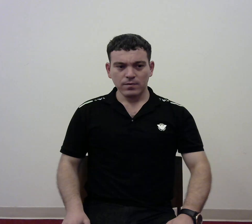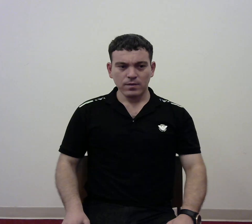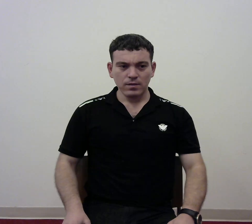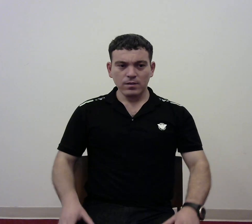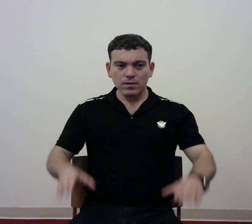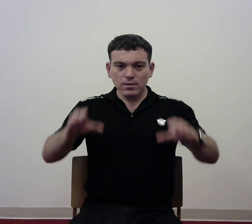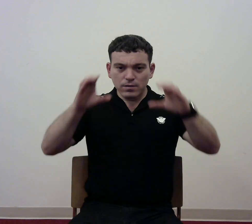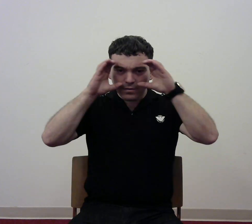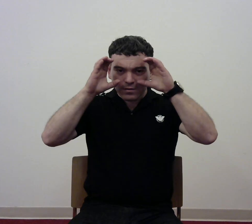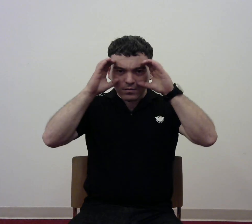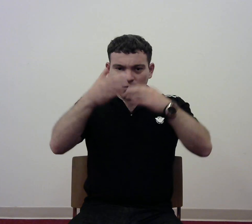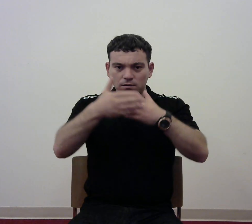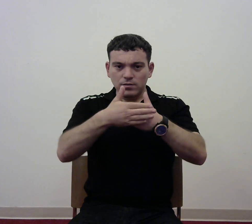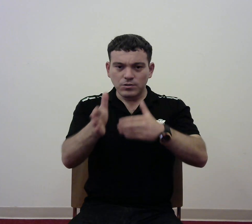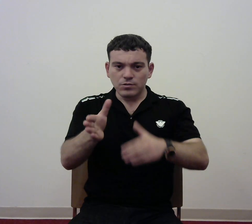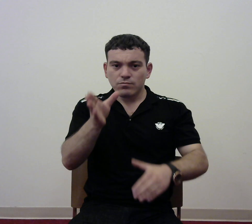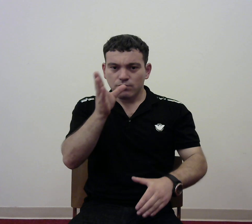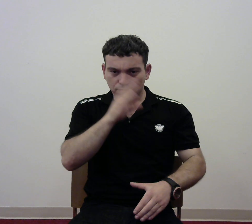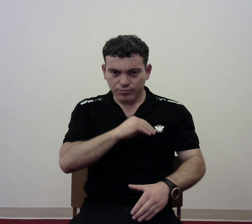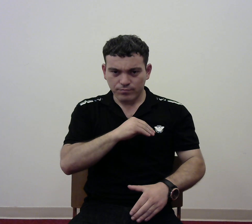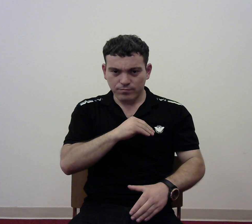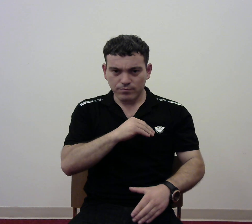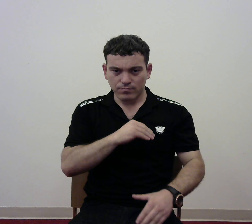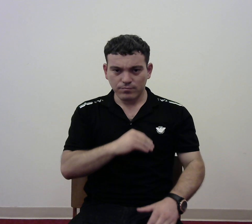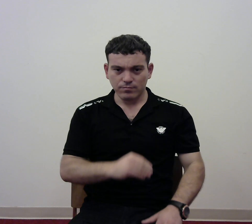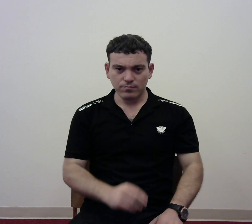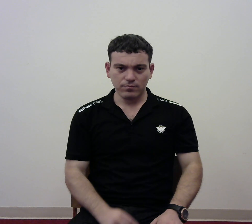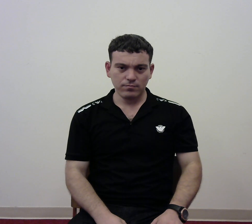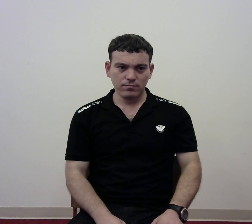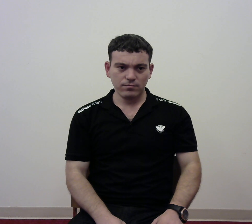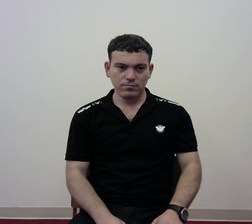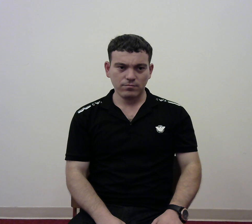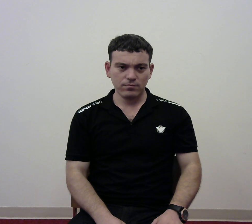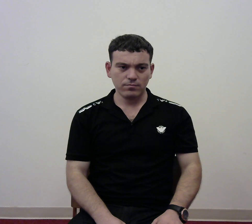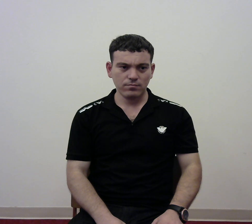Pəncərəni aça bilərsinizmi?